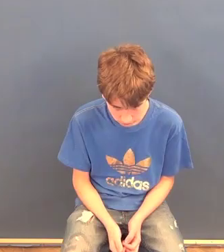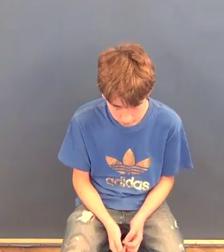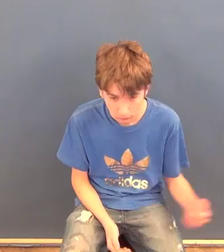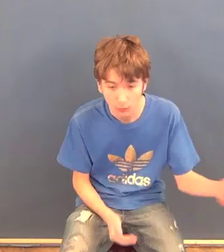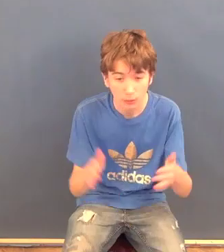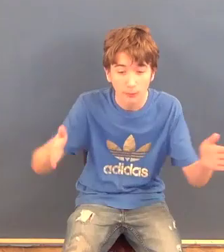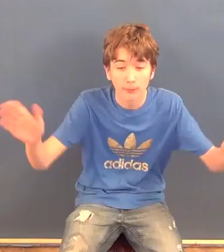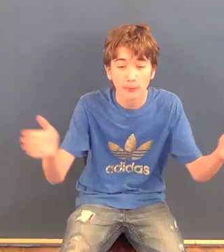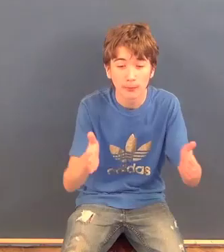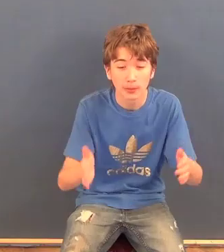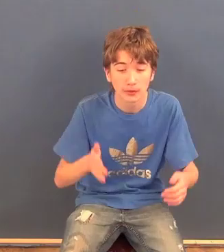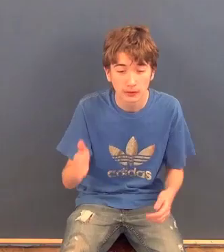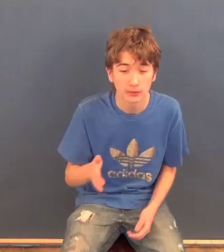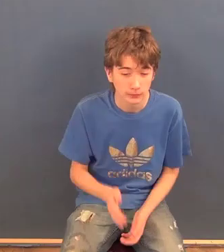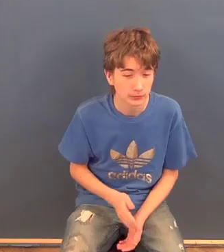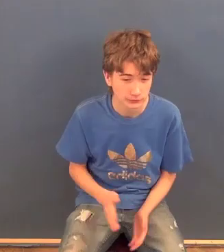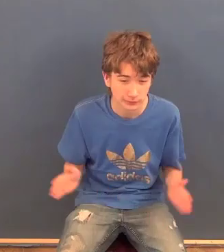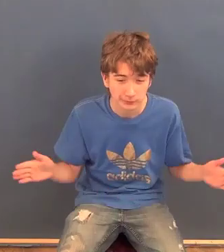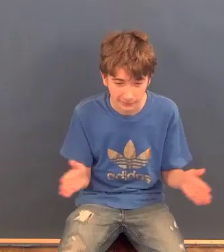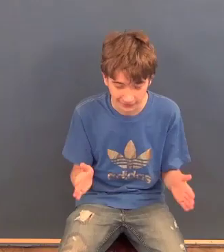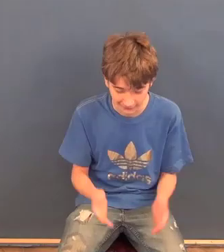To mały pociąg.